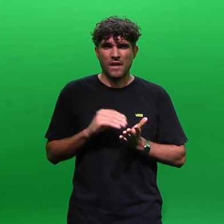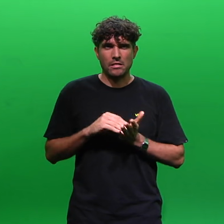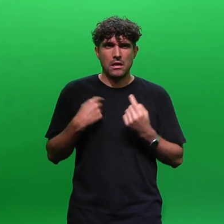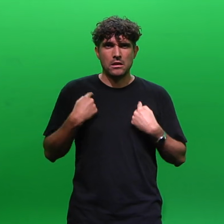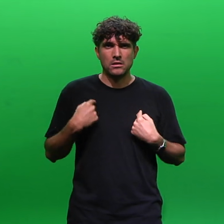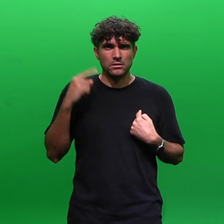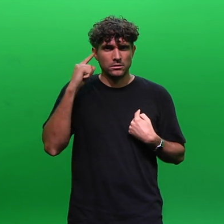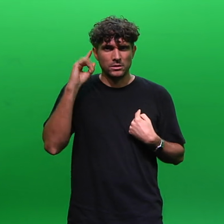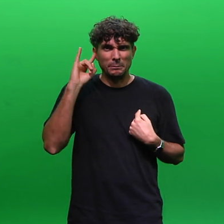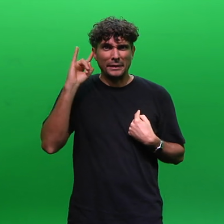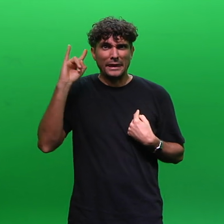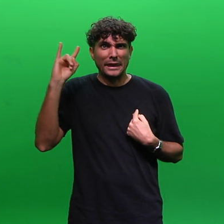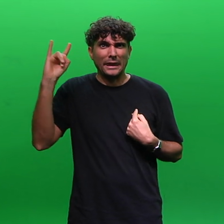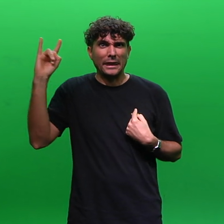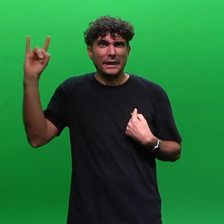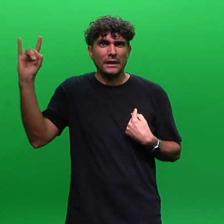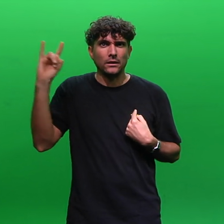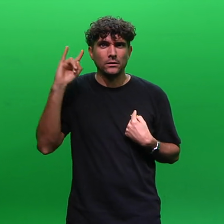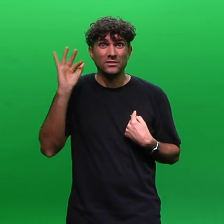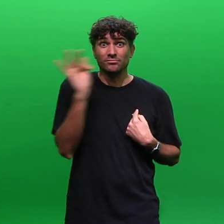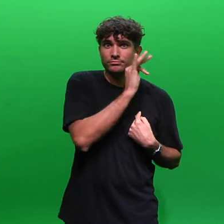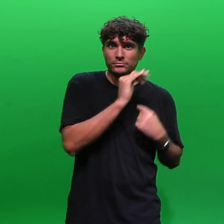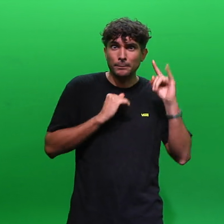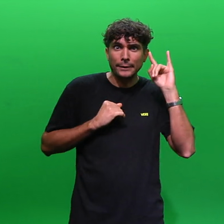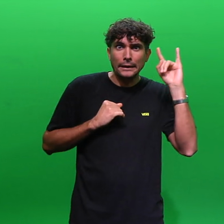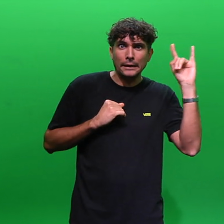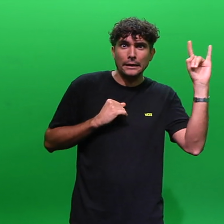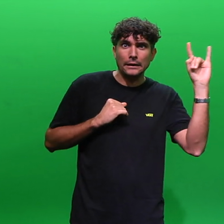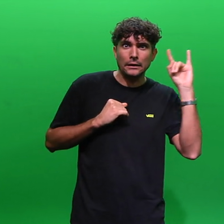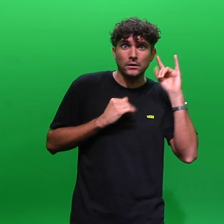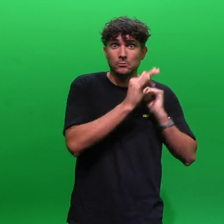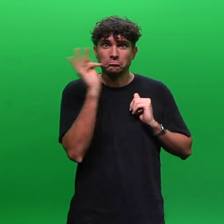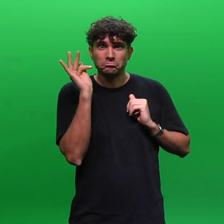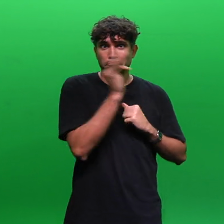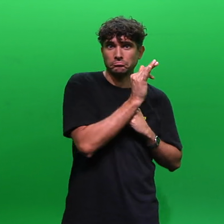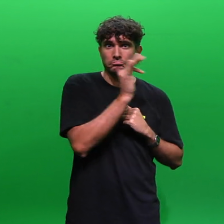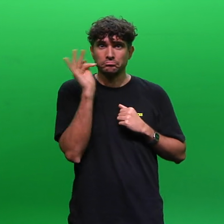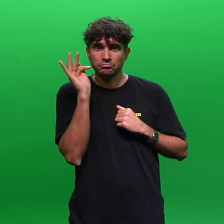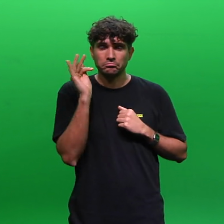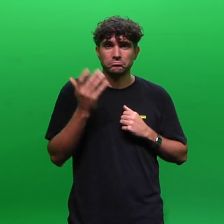De vegades sento un xiulet a l'orella dreta i després passa a l'orella esquerra, va passant d'una orella a l'altra.